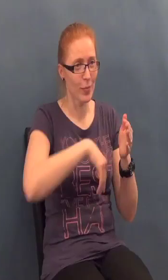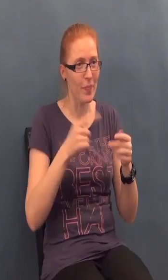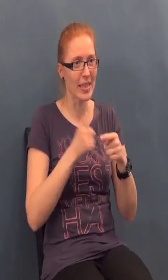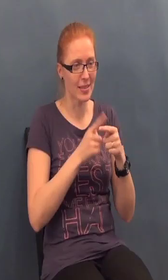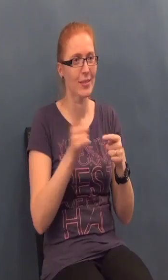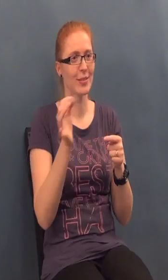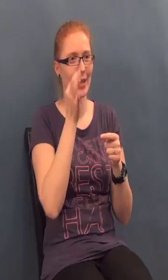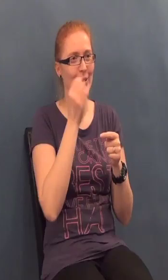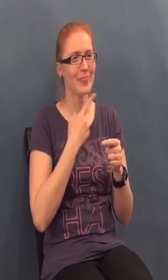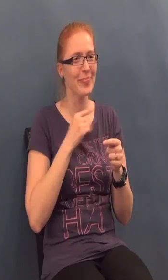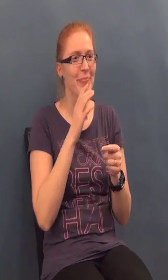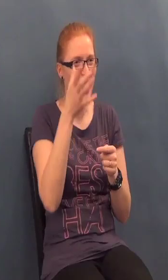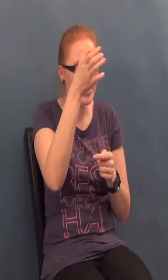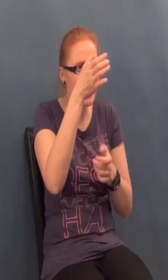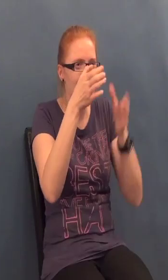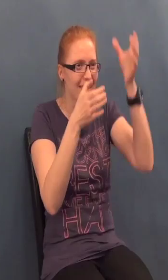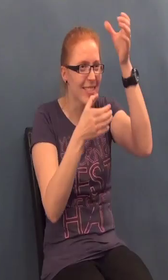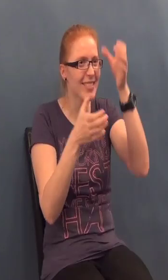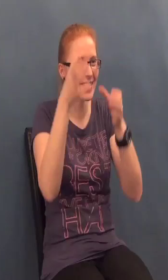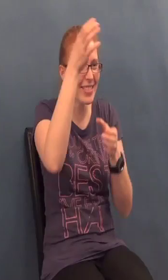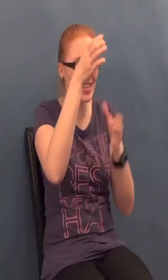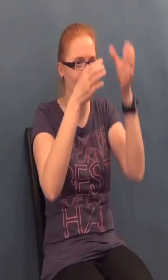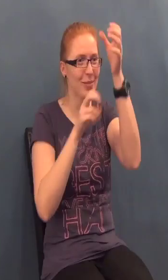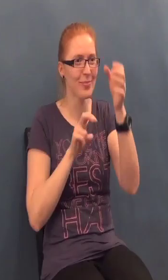Ten kot bardzo chce i wpina się po tej rurze.